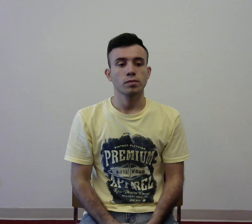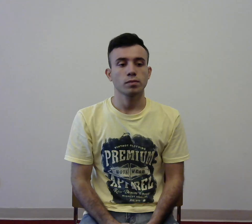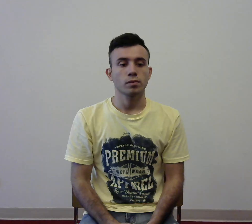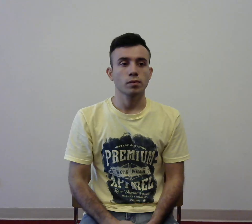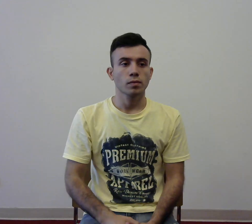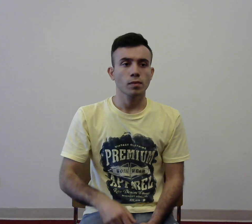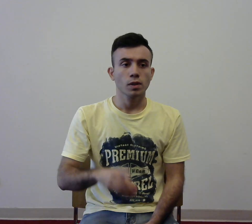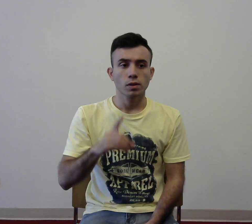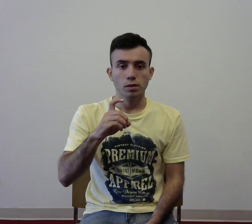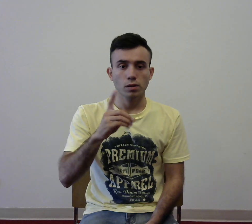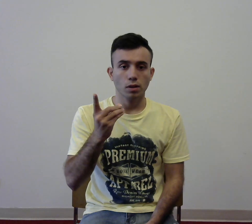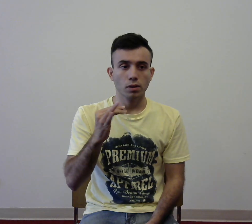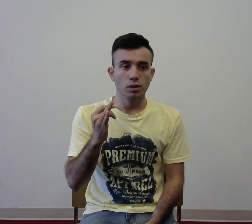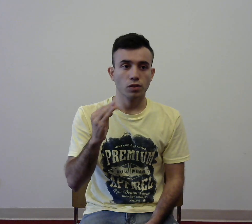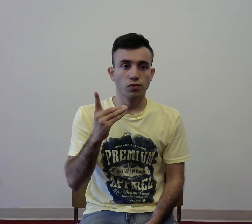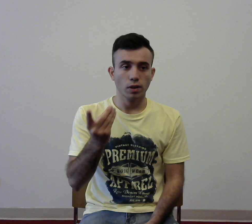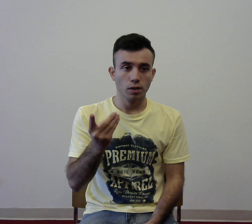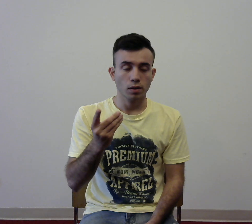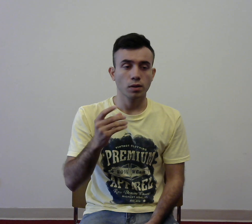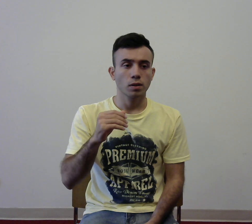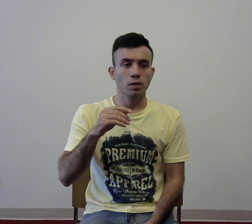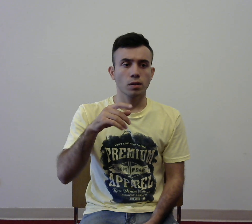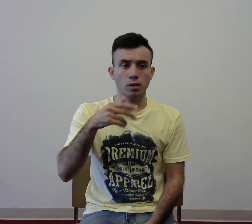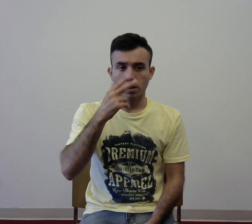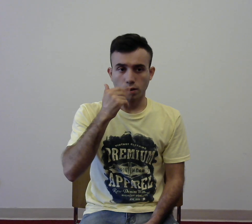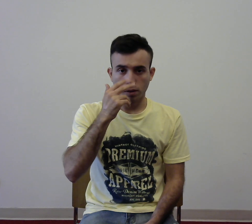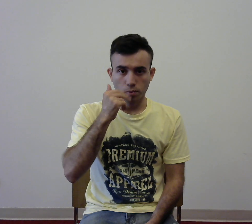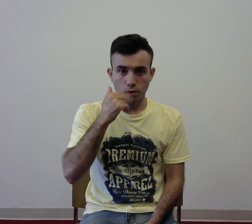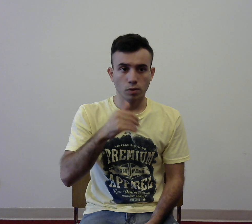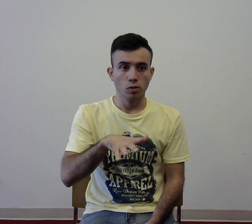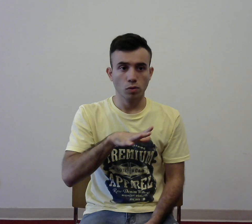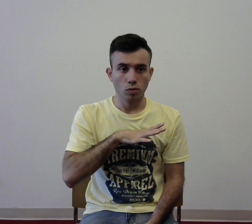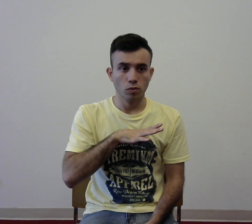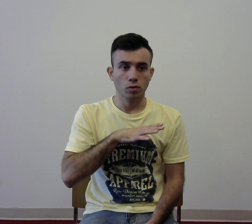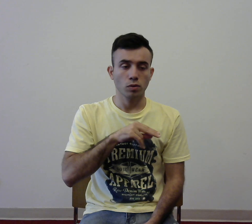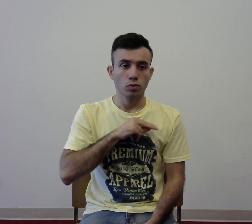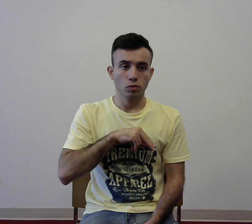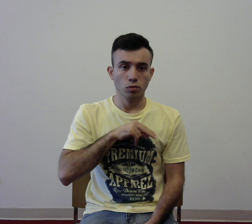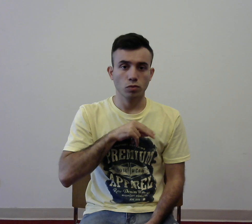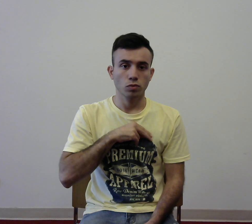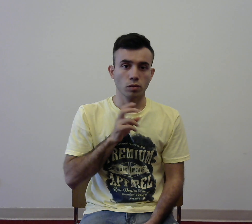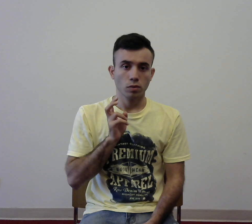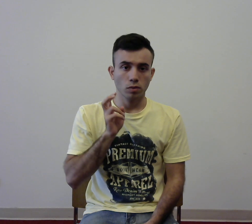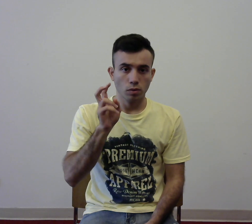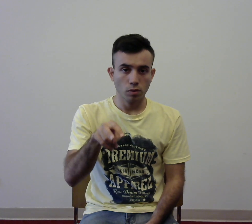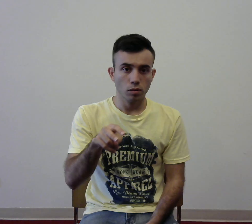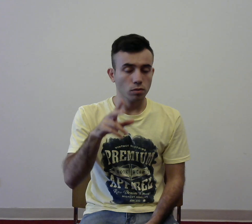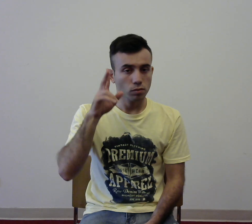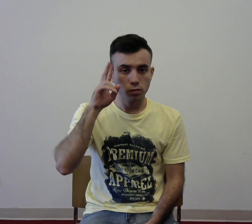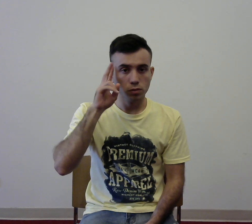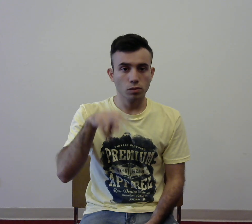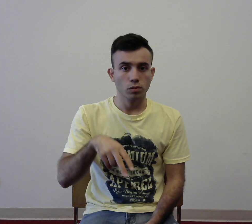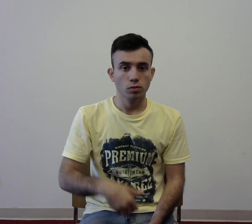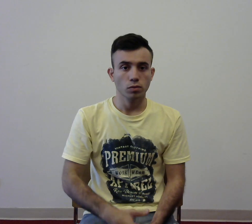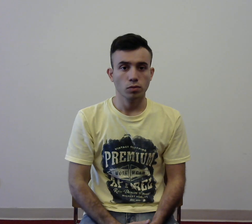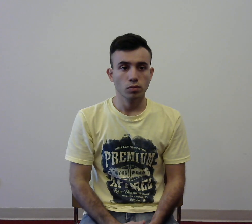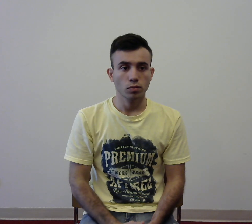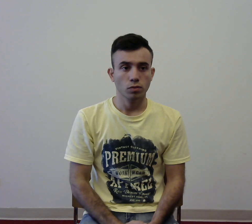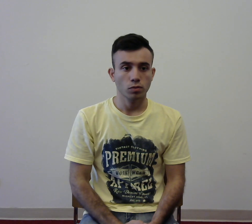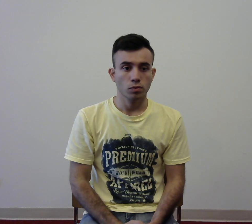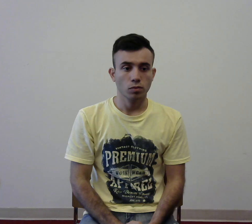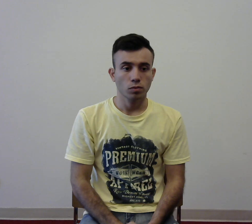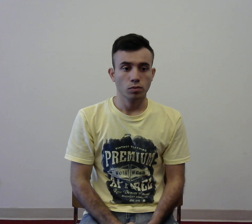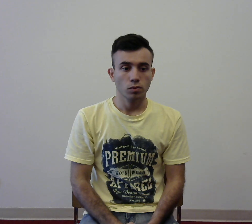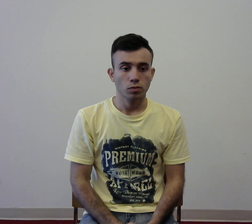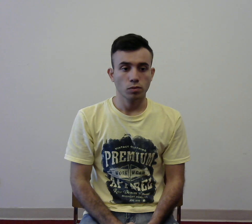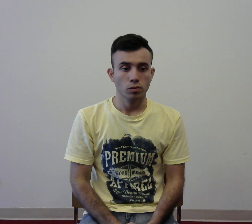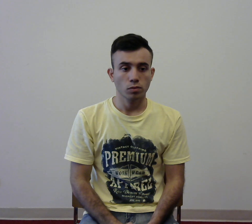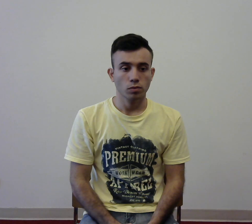Zərifə qrip olub, işə gələ bilmir